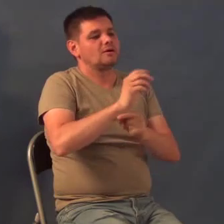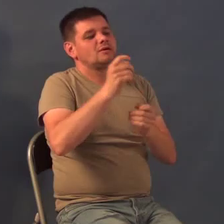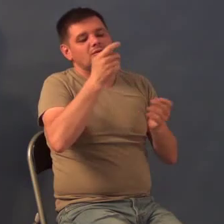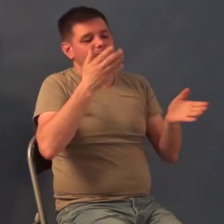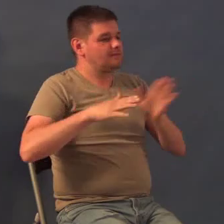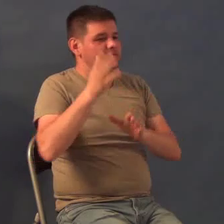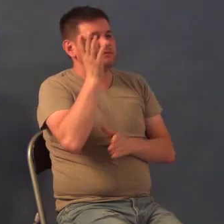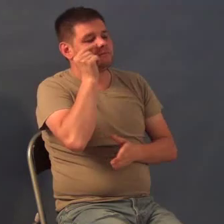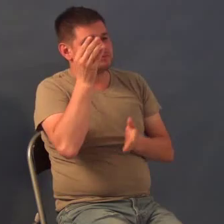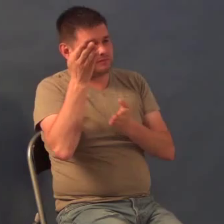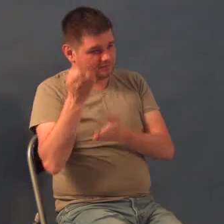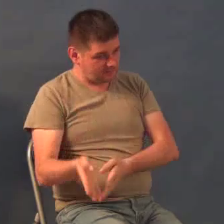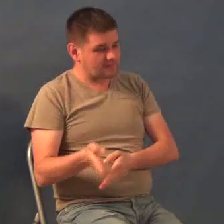Przygotowuje się do snu i zasypia.